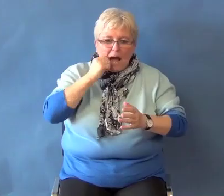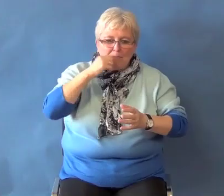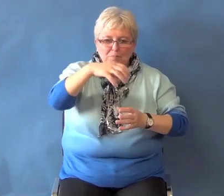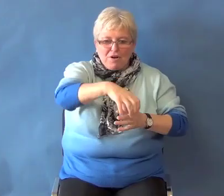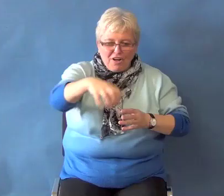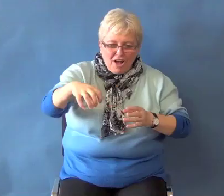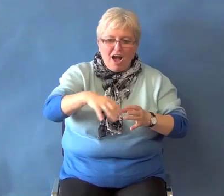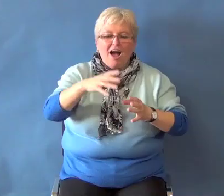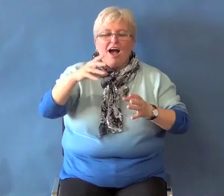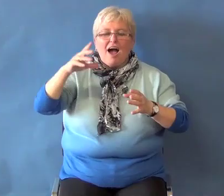Jabłka.